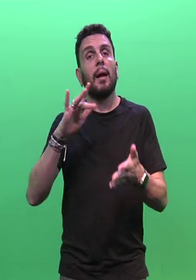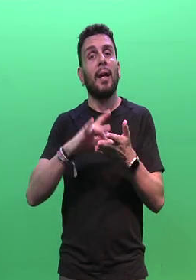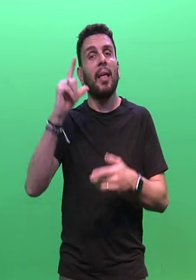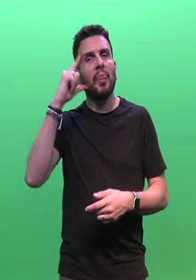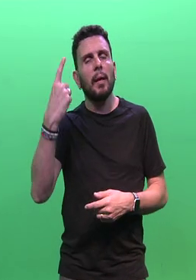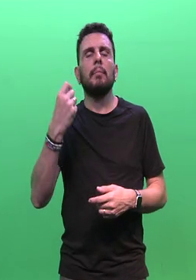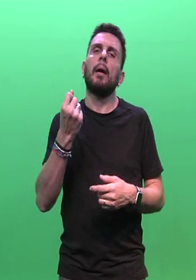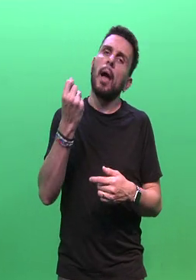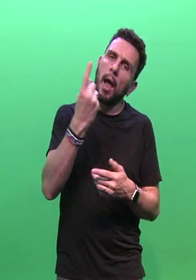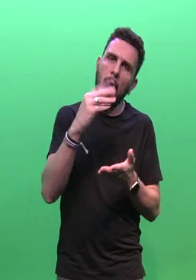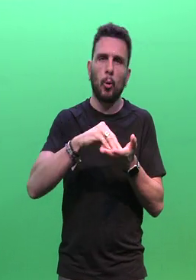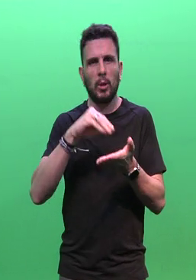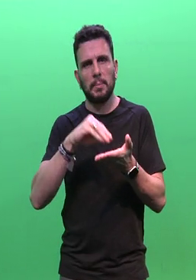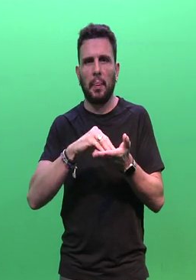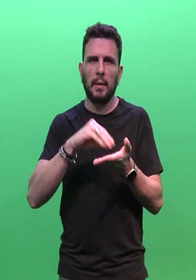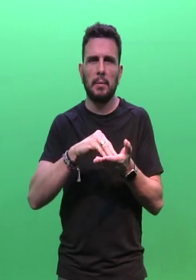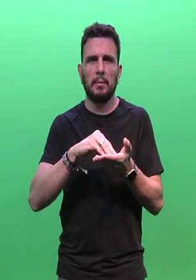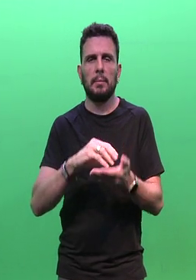En un dia, algunes vegades.